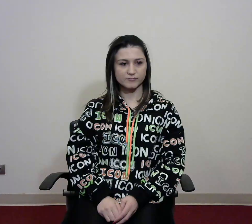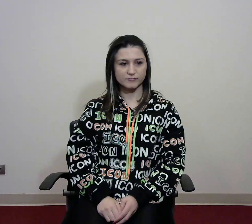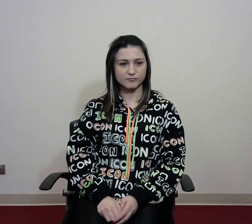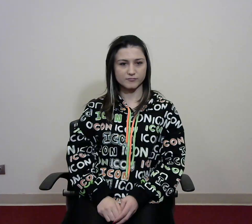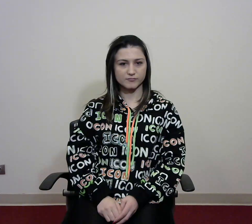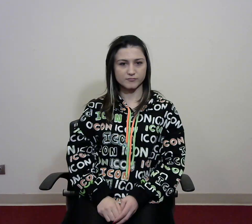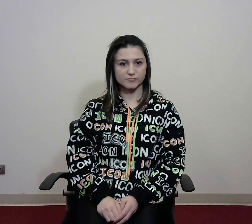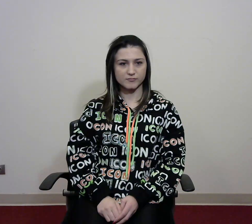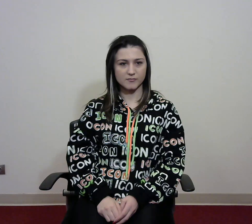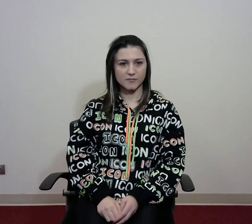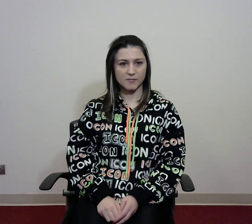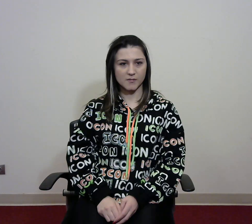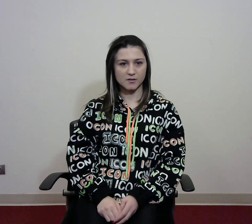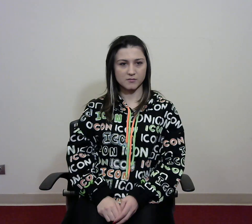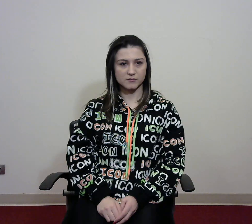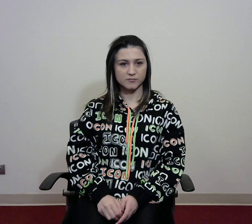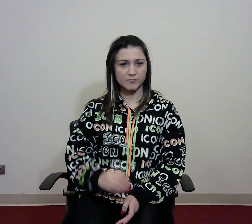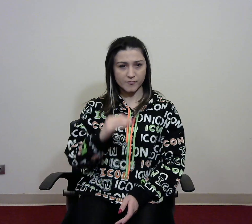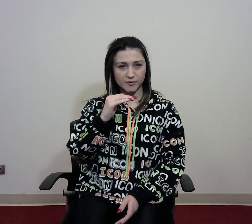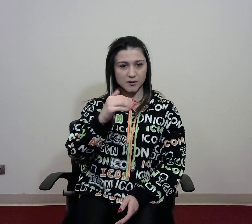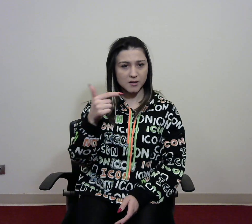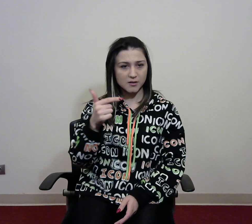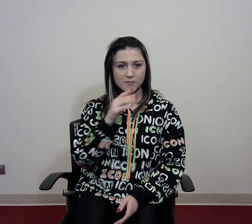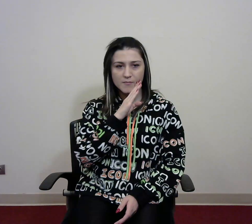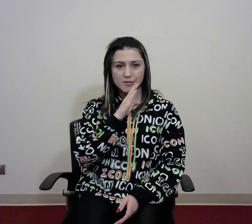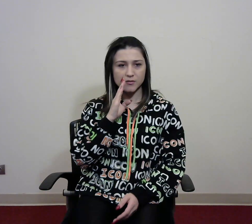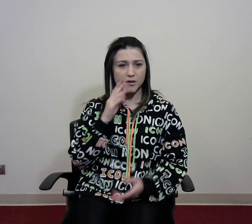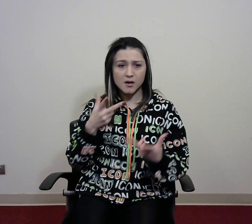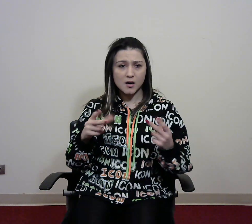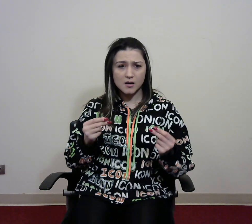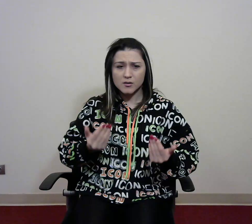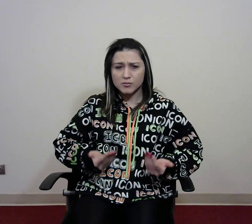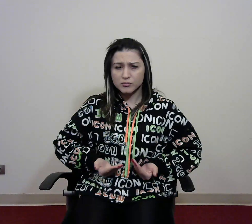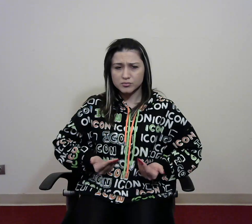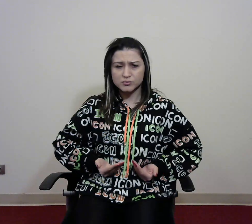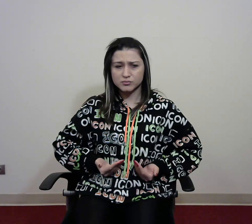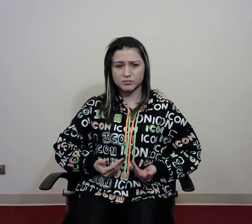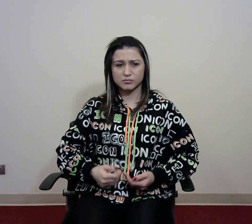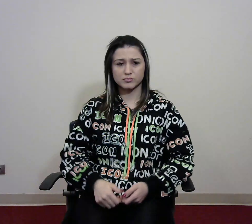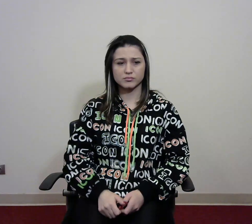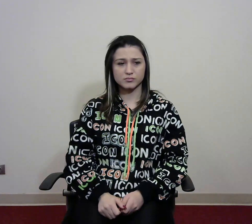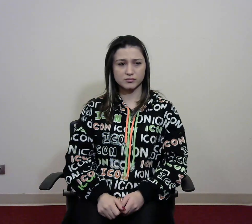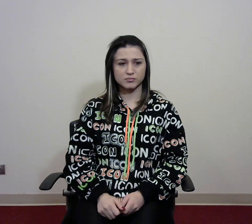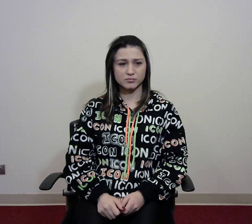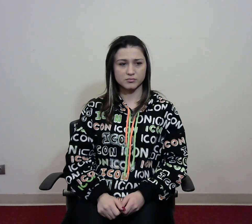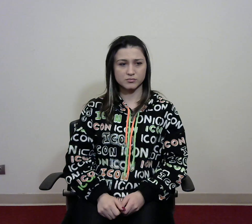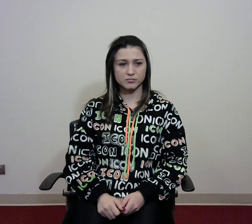Sənin qayınanan harda yaşayır?